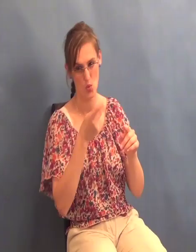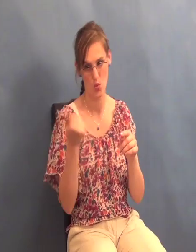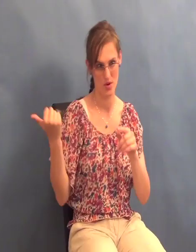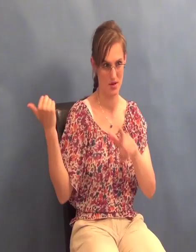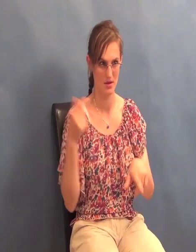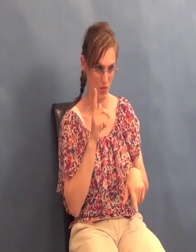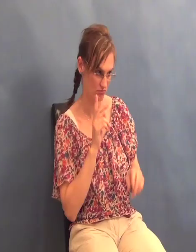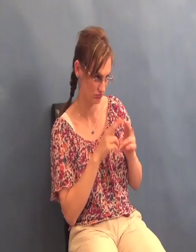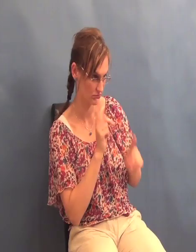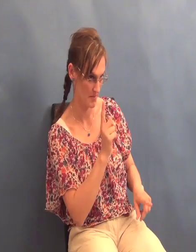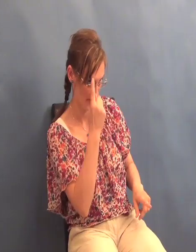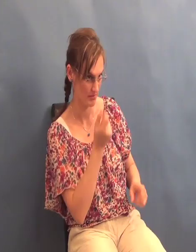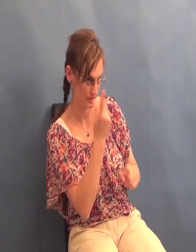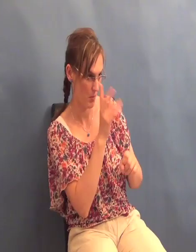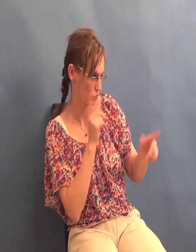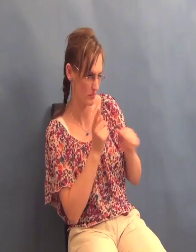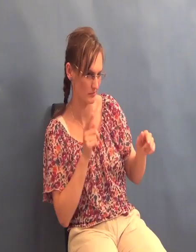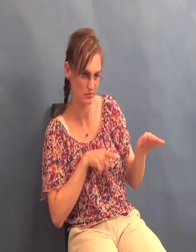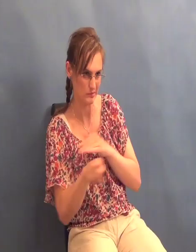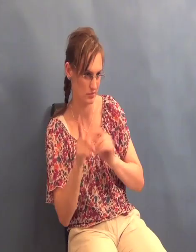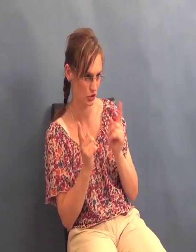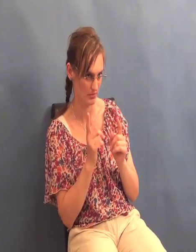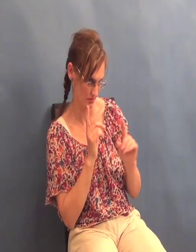Do chłopca mówi: "Zgadza się? Pamiętaj rzuć i potem szybko uciekaj. Dobrze?"